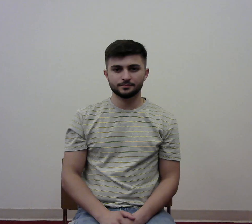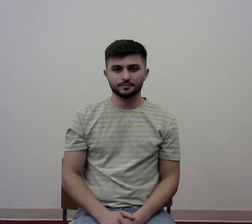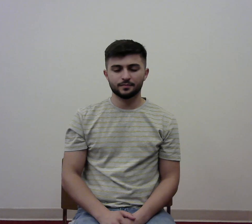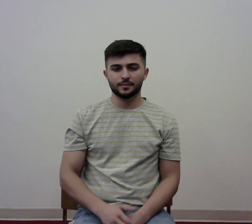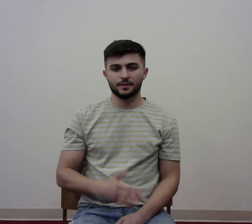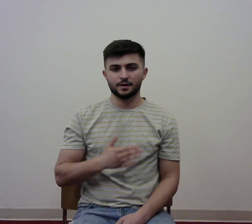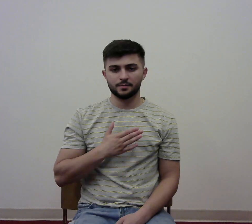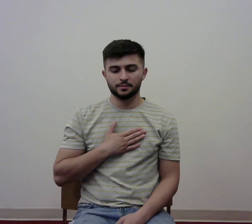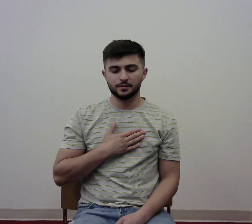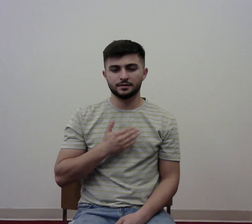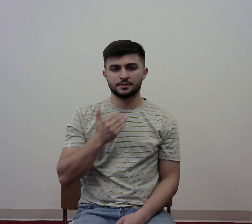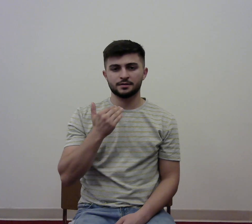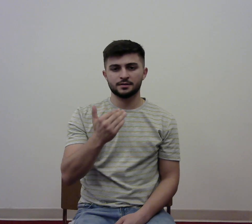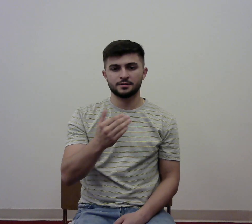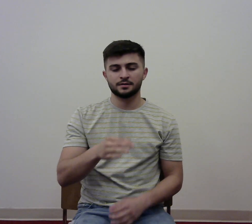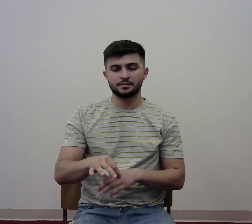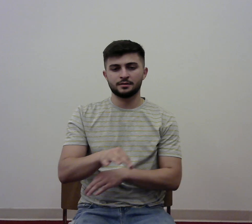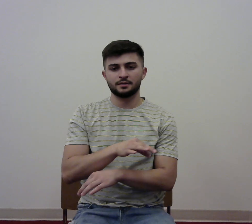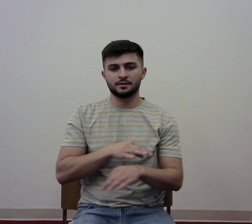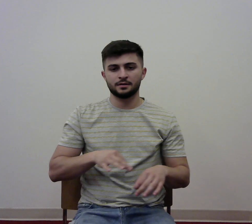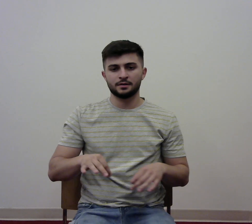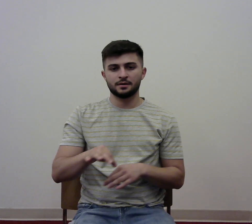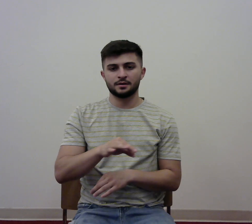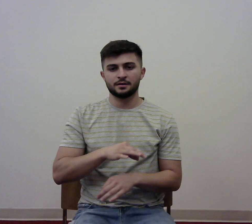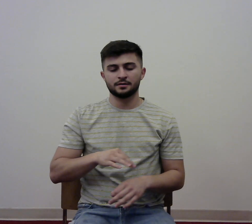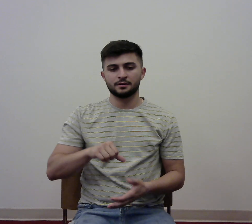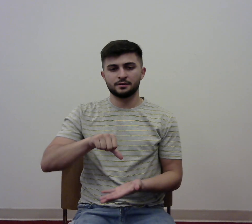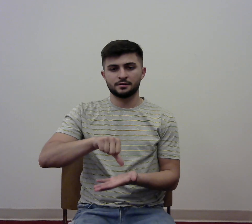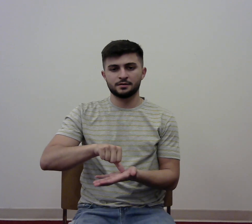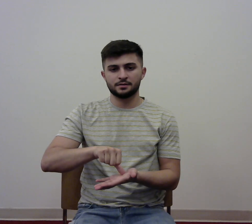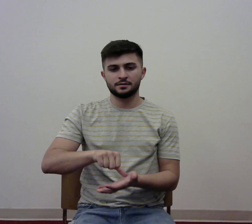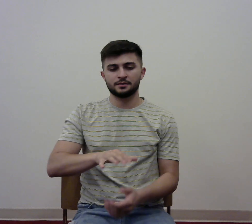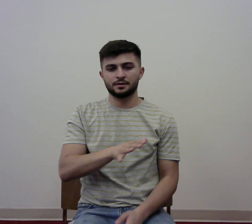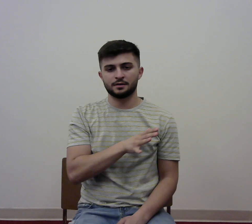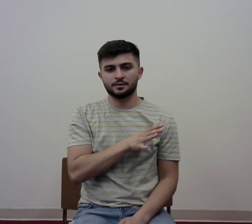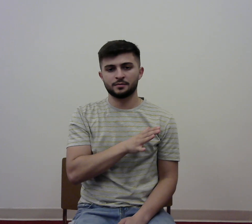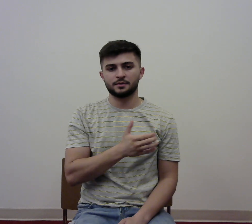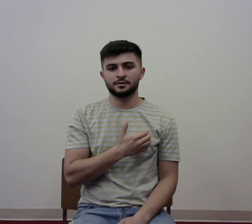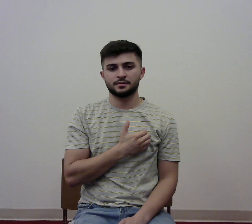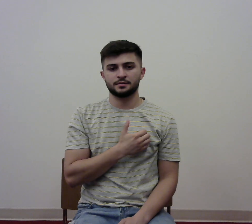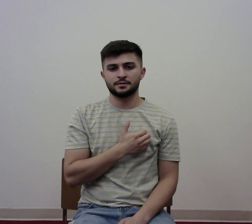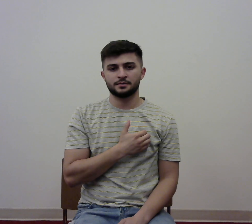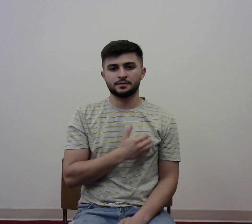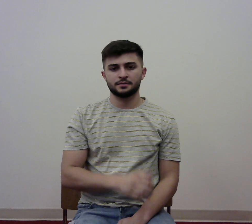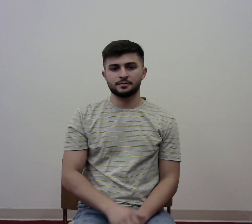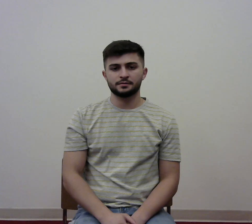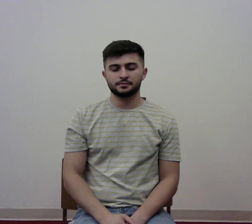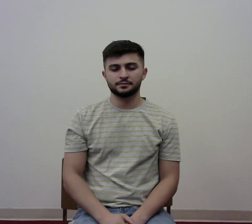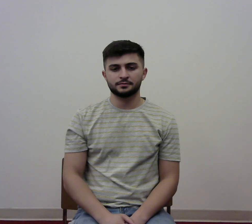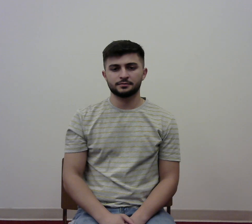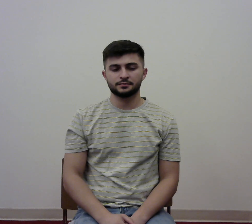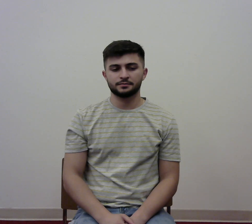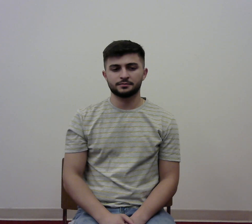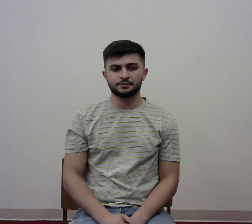Mən sizin layihədə iştirak etmək istərdim